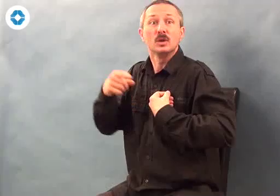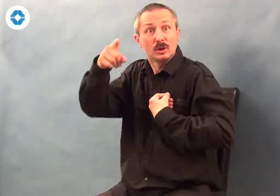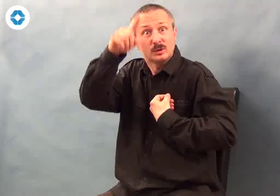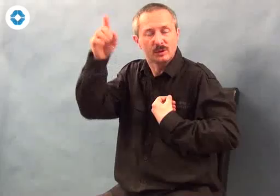Dobrze.